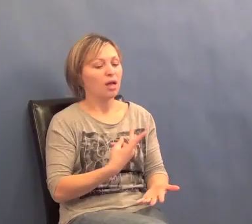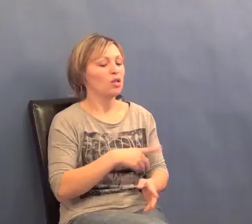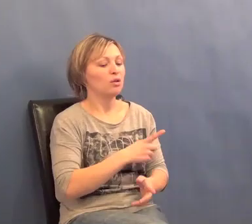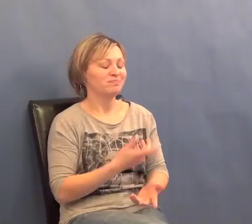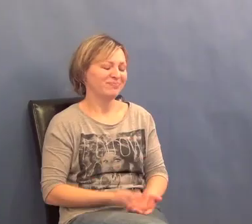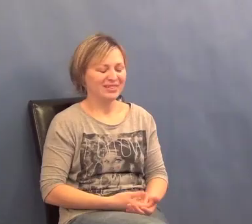Nie wiem.